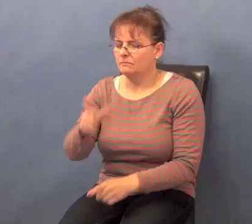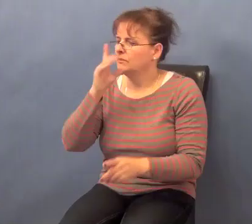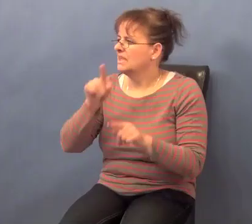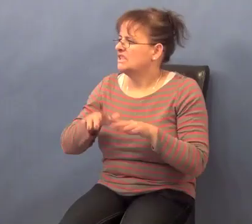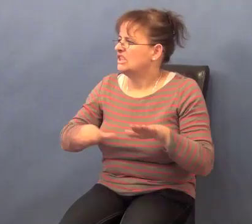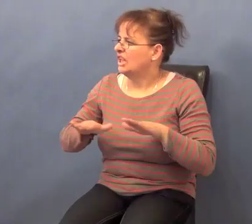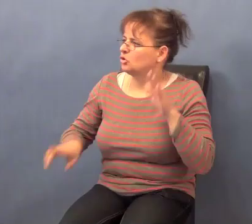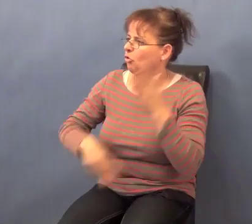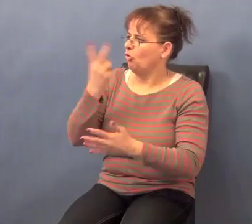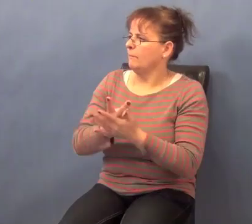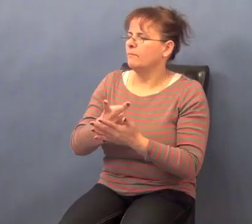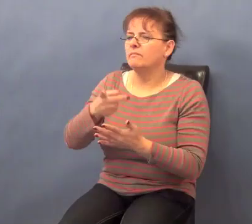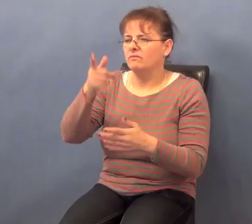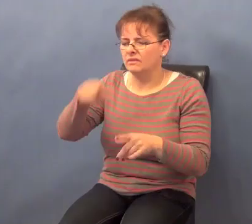To mi wygląda na sytuację, że jest ślisko i można się przewrócić.